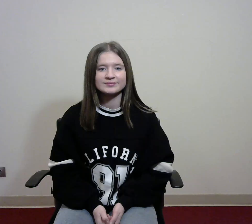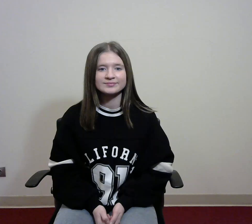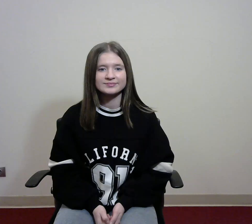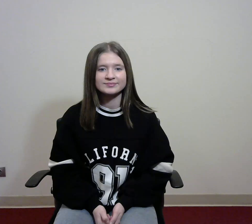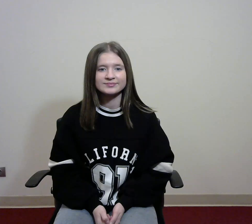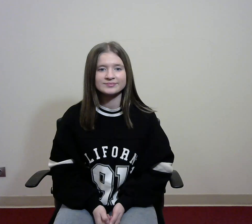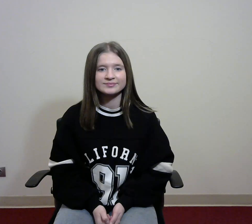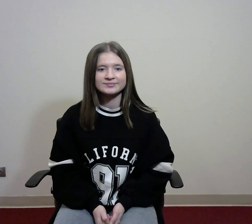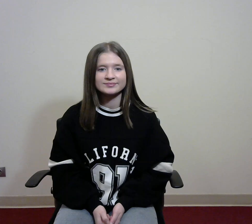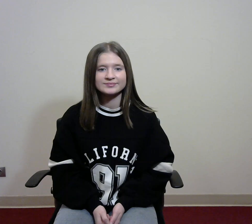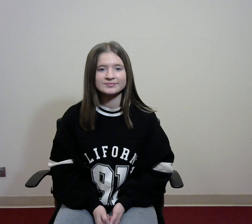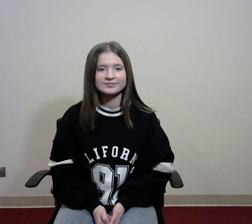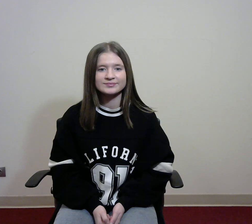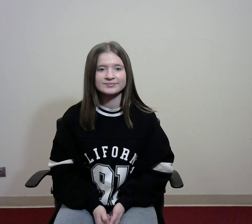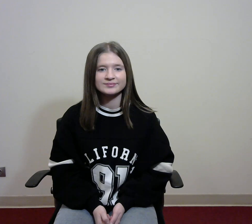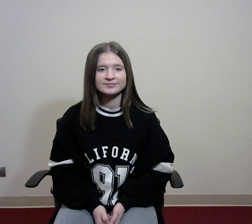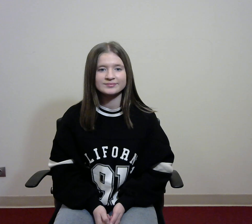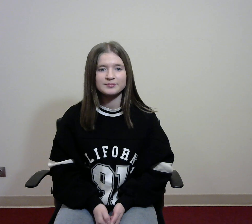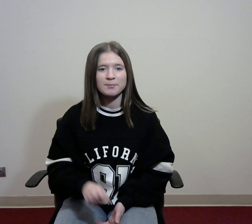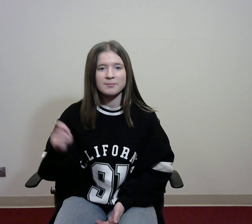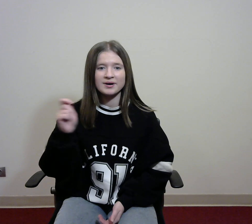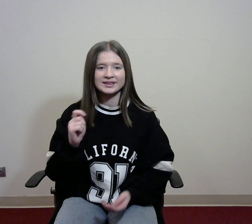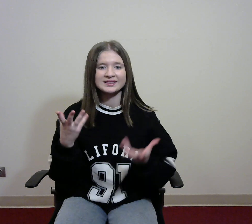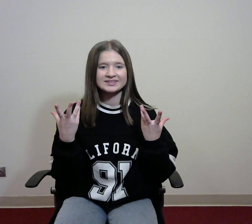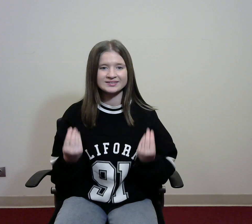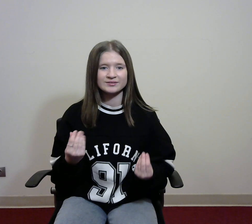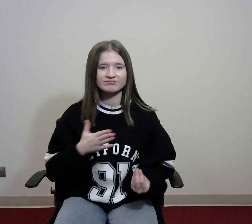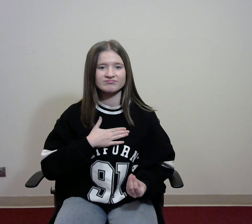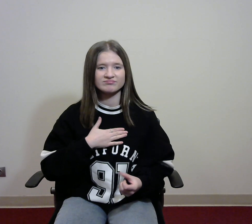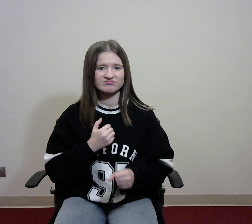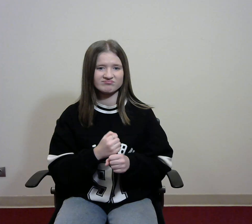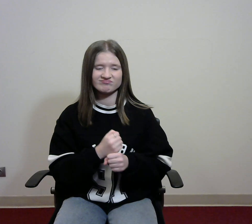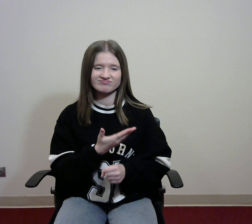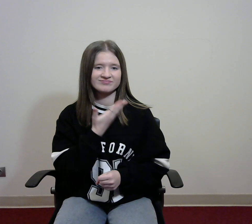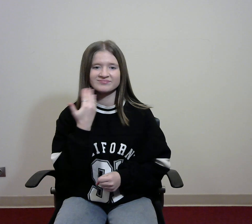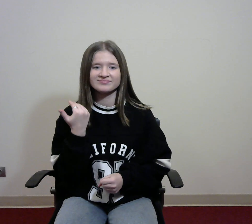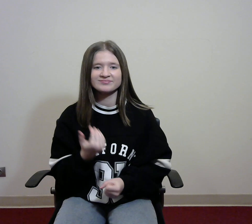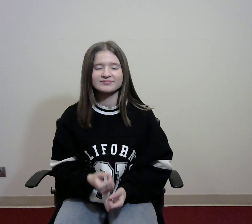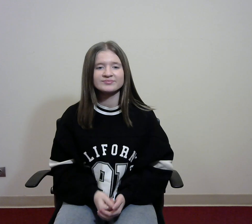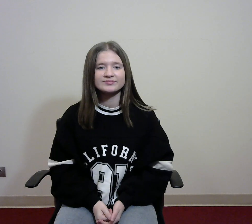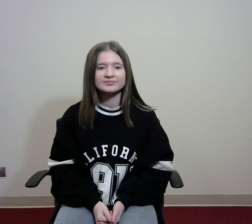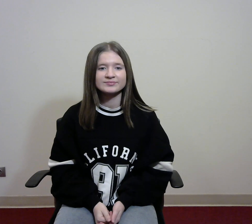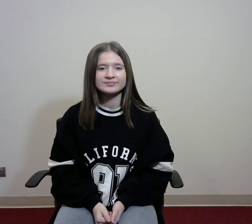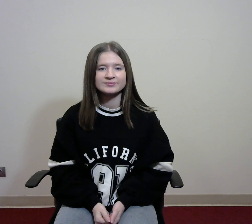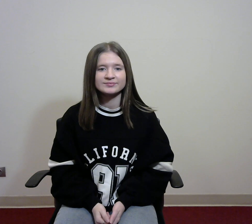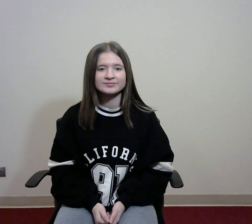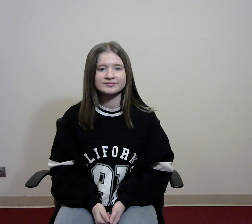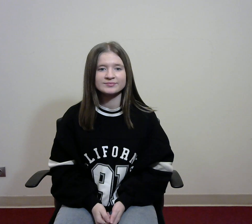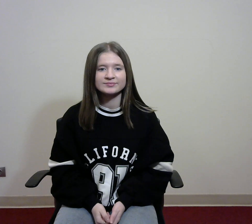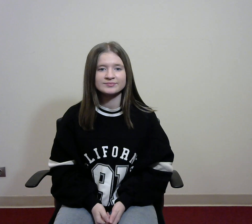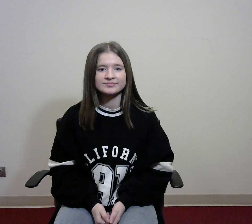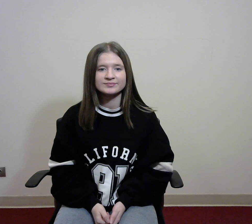Bazar günü mənim işim yoxdur